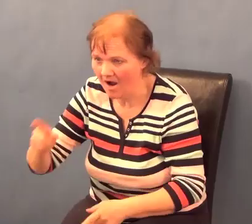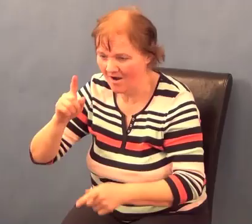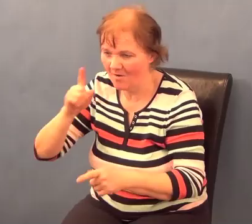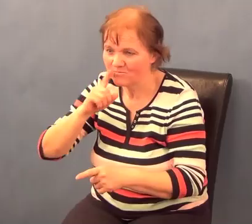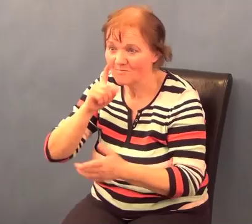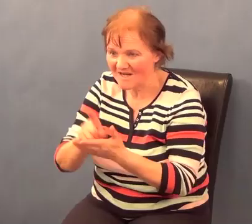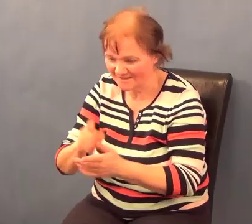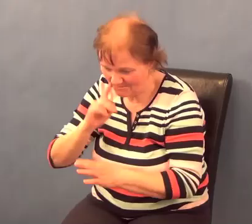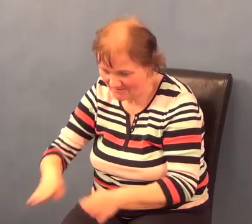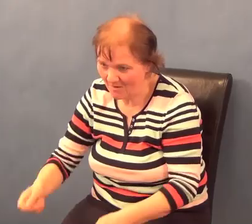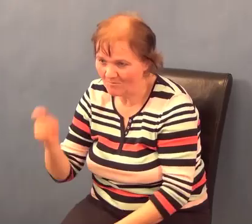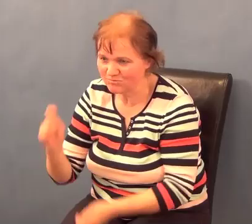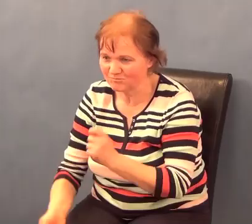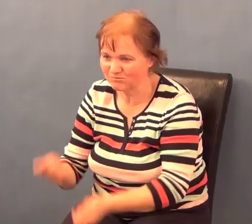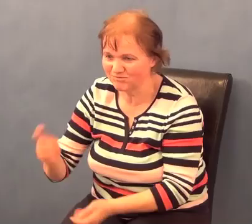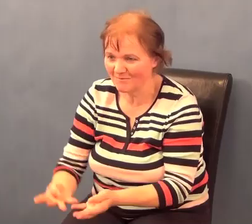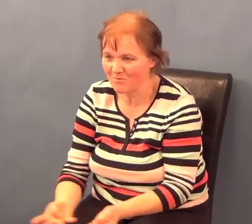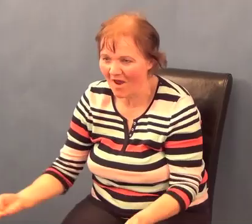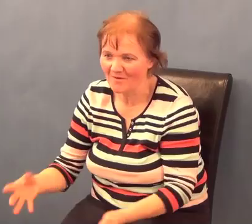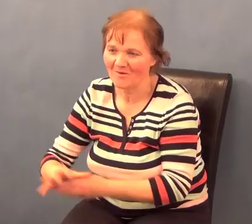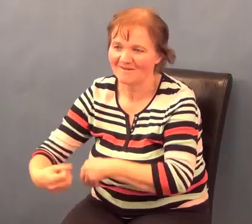W środku chłopiec mysz bawi się. Gra na cymbałkach zrobionych z kawałka płotu.